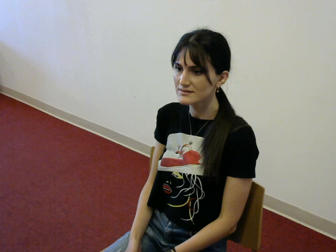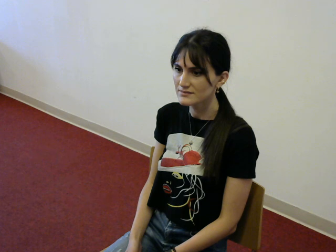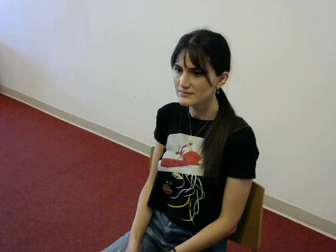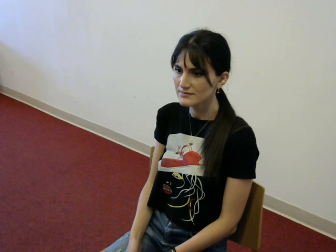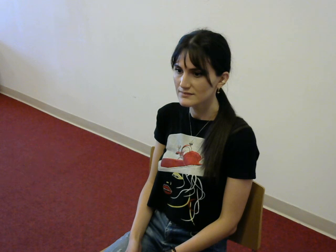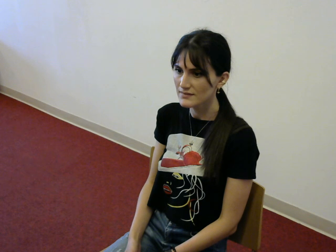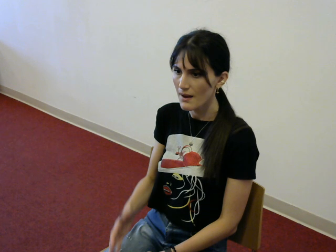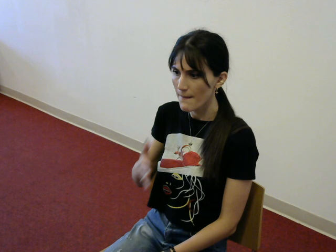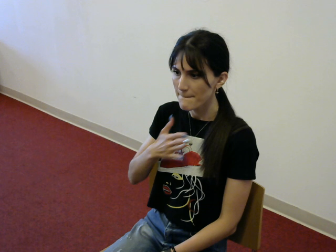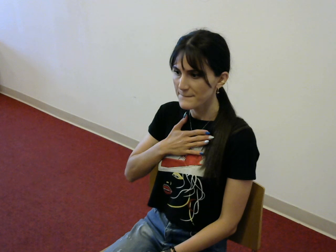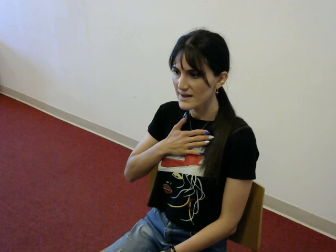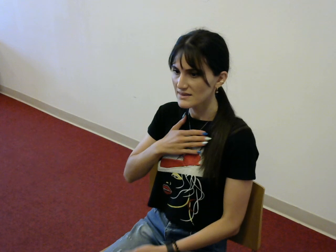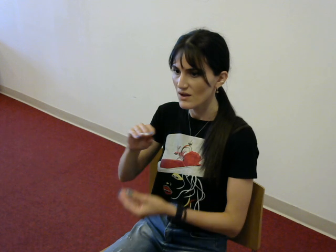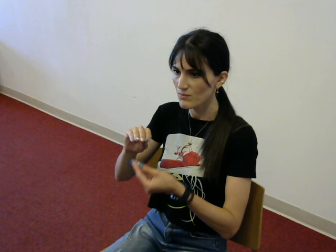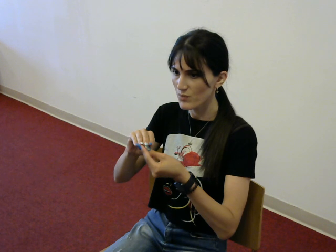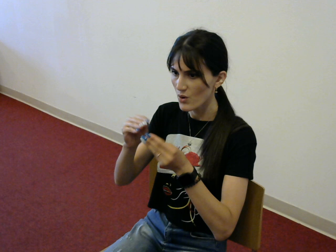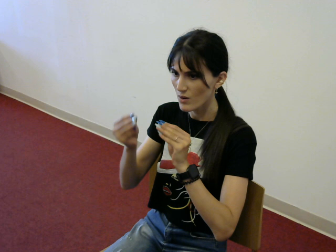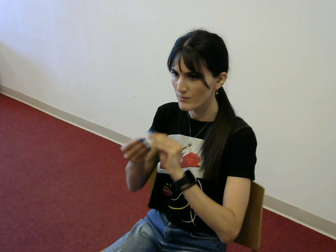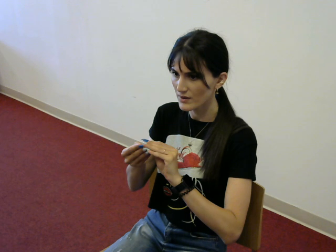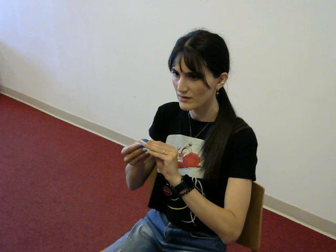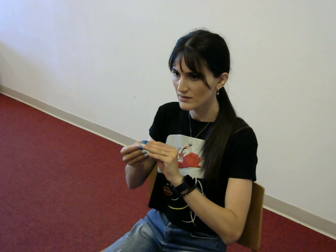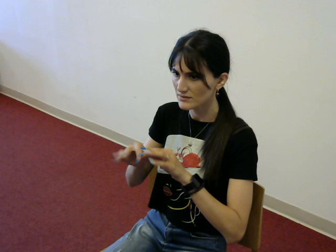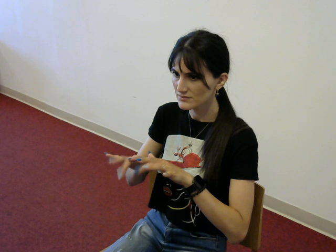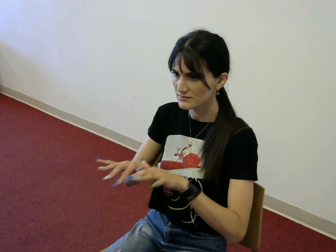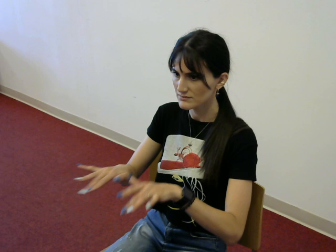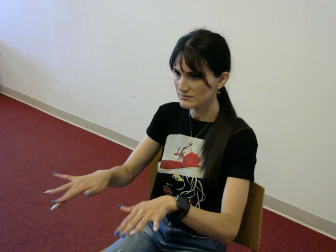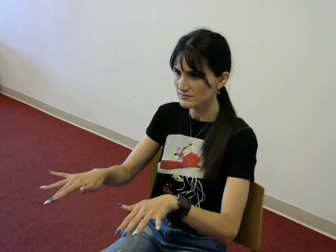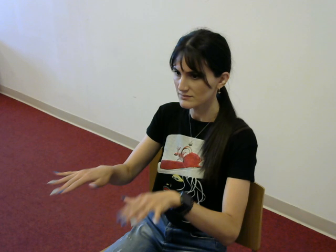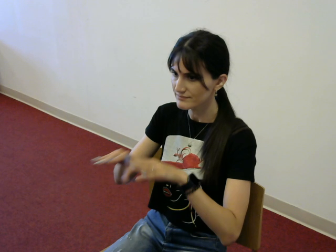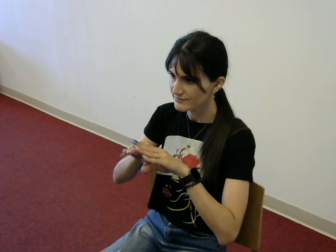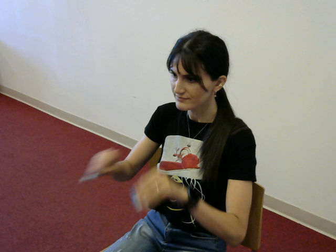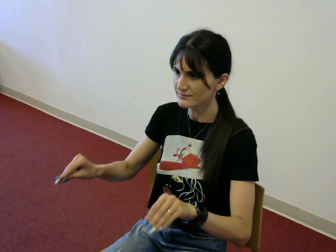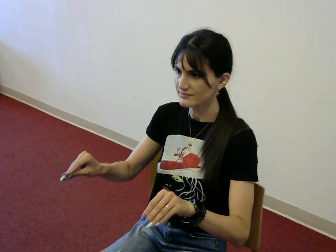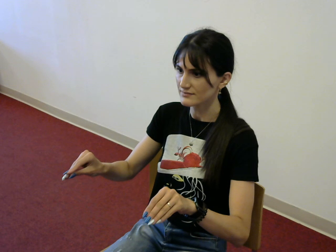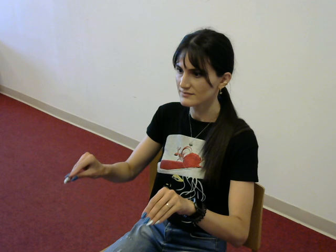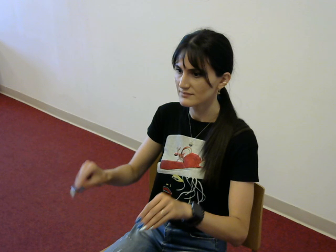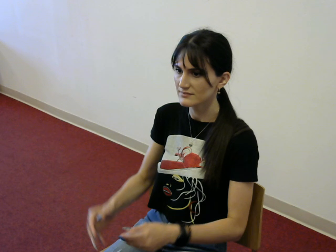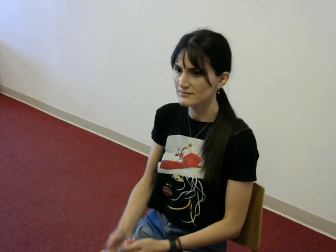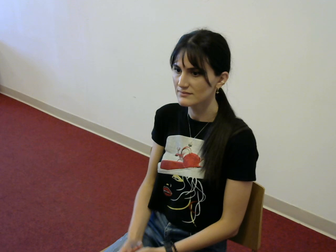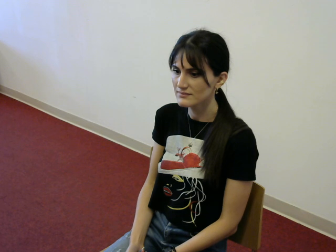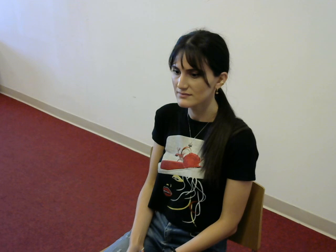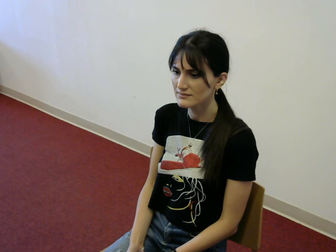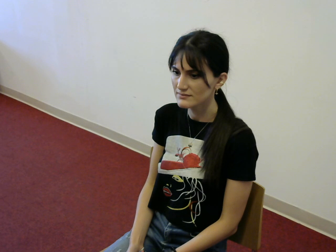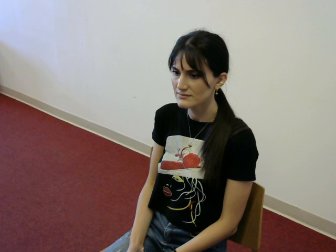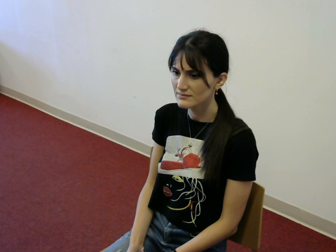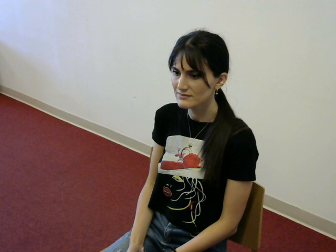Mənim problemim həll olundu